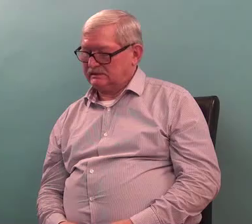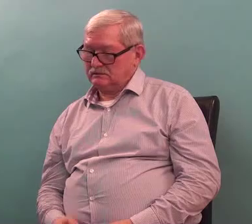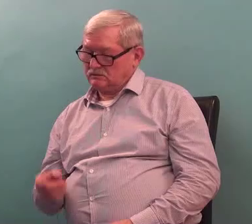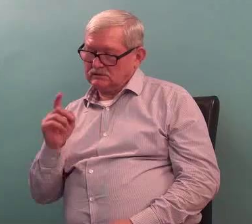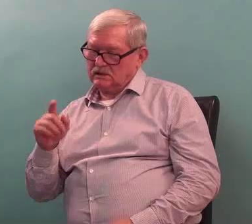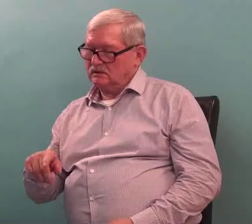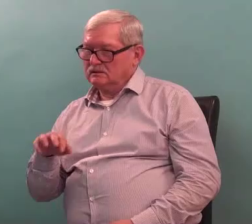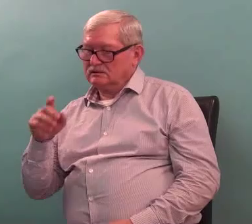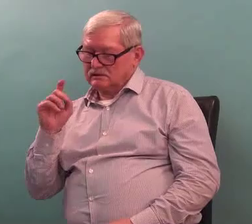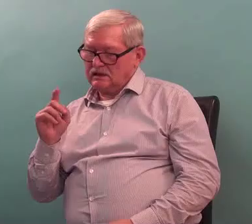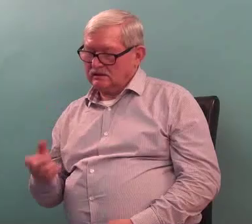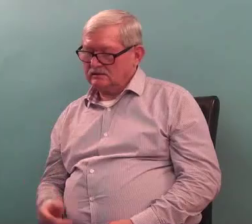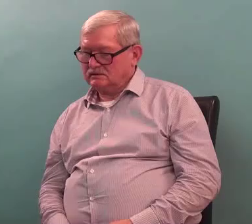Jest zakaz wchodzenia.